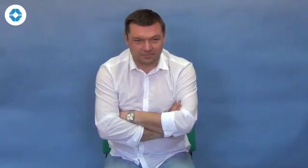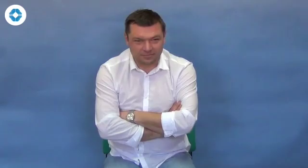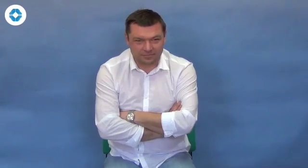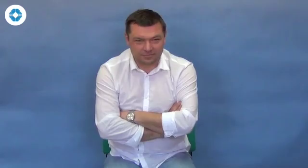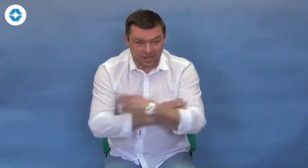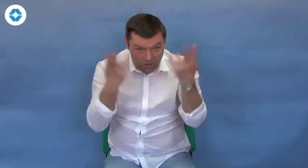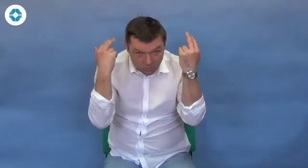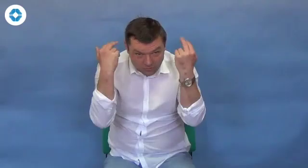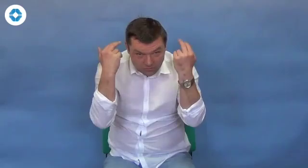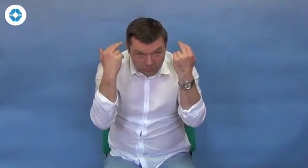Królik?